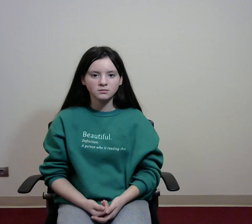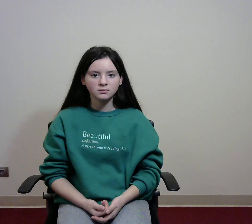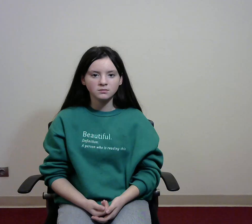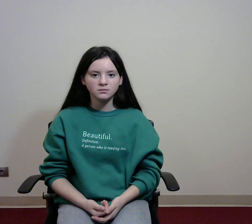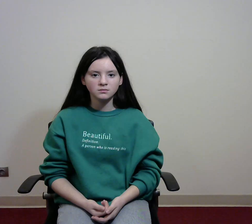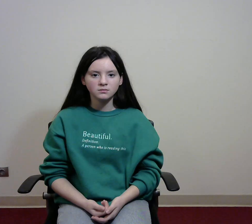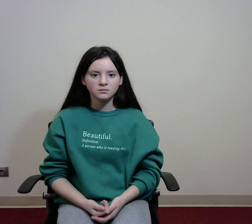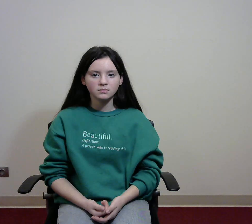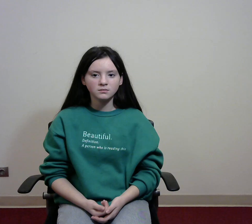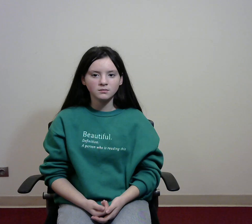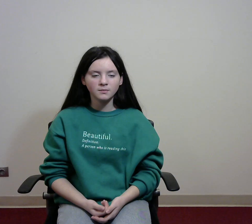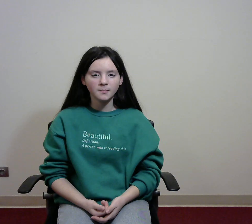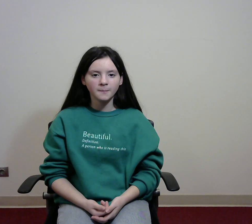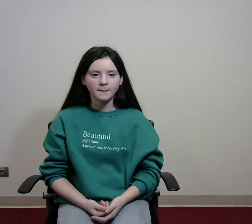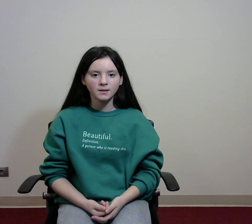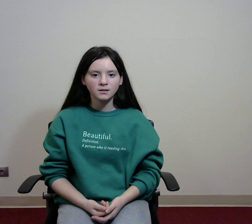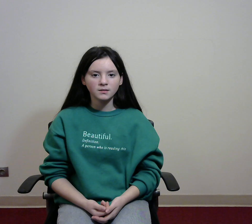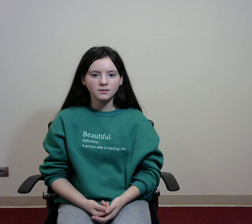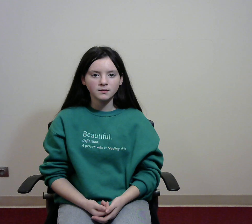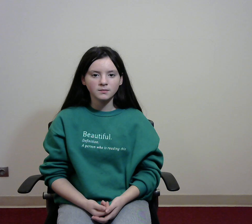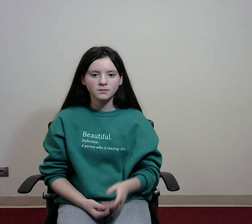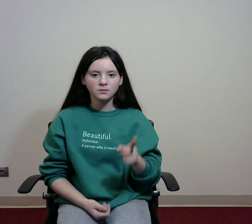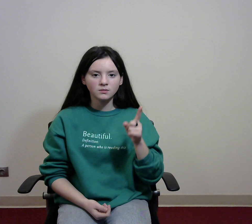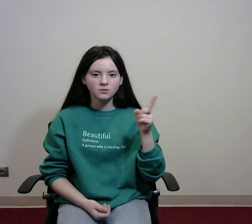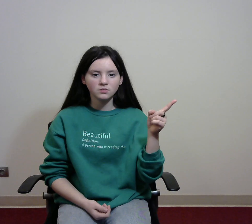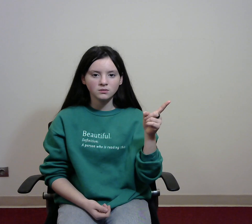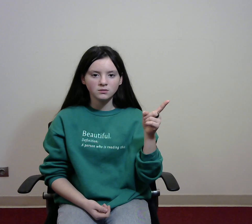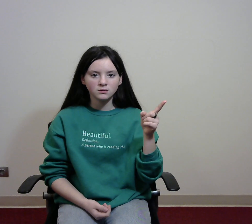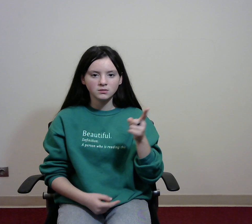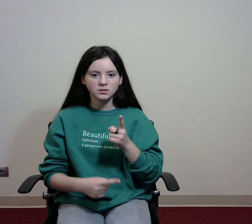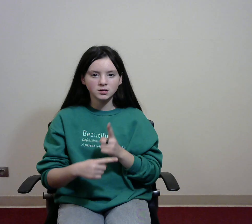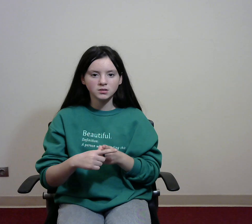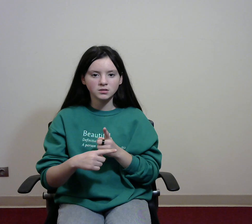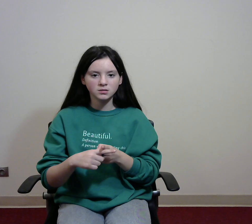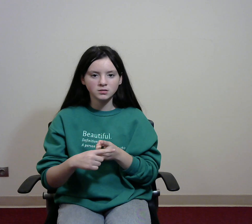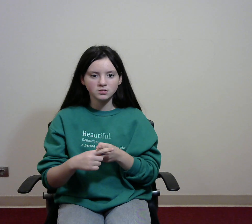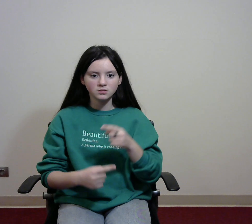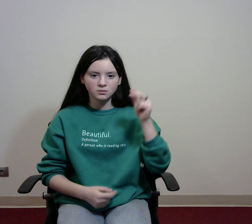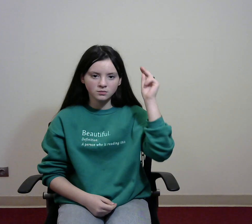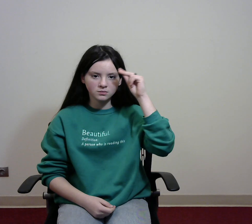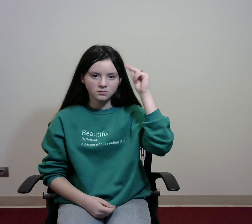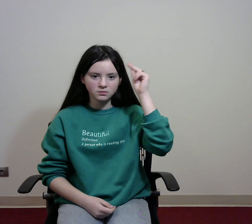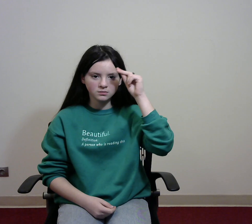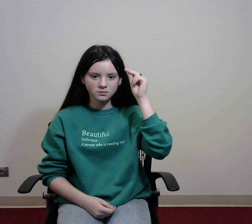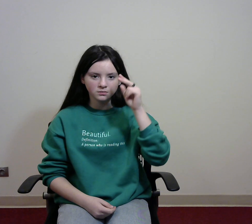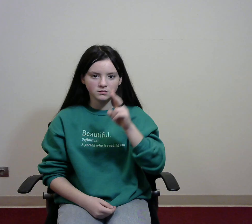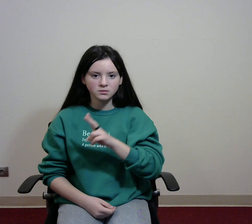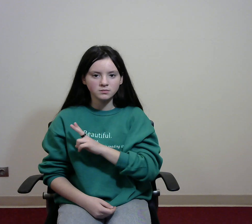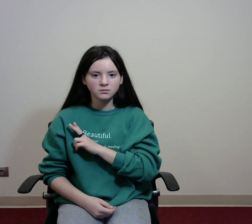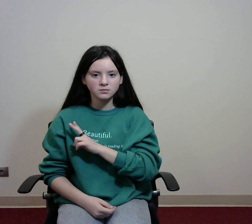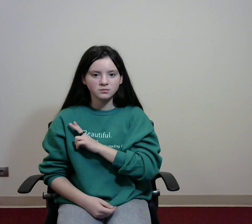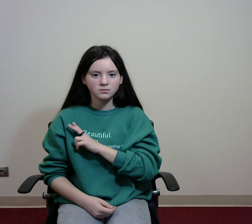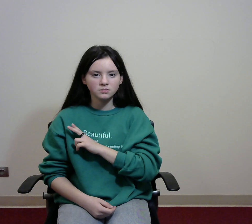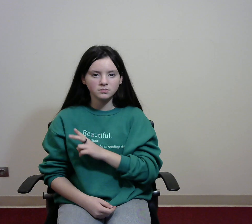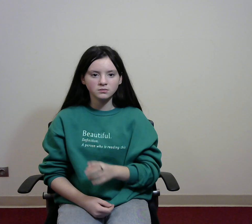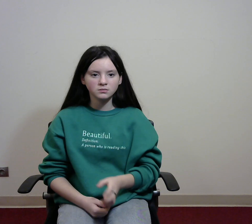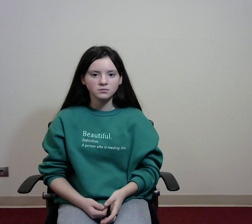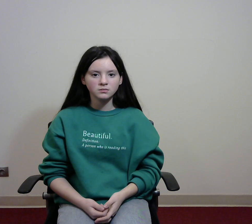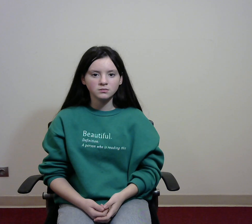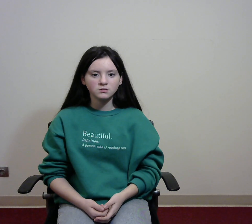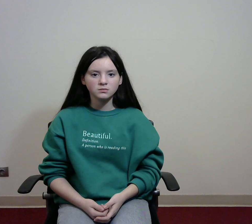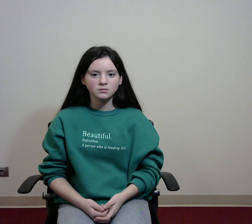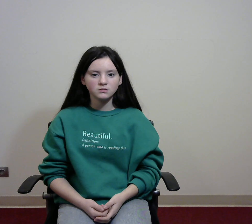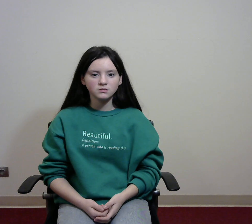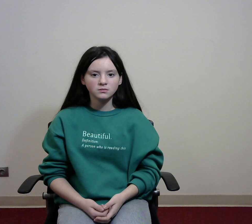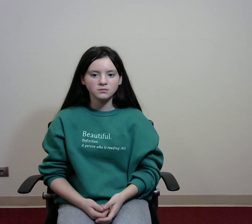O riyazi dərsləri sevir